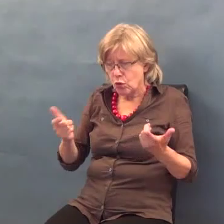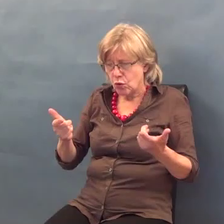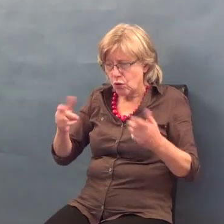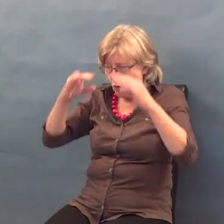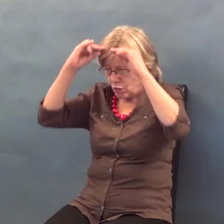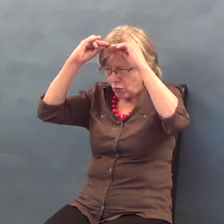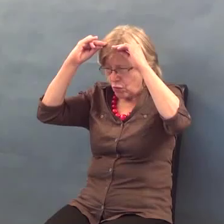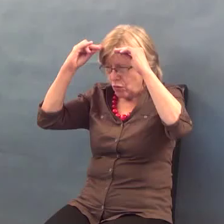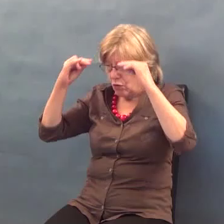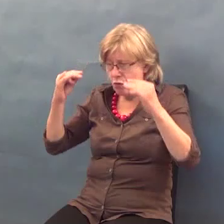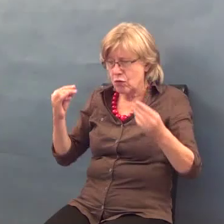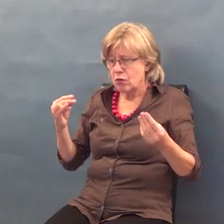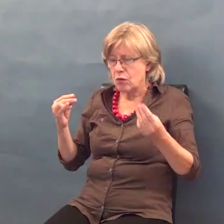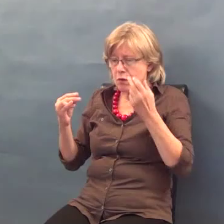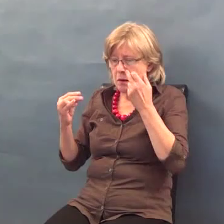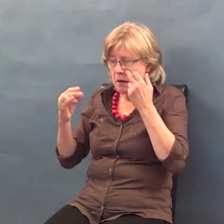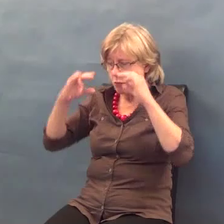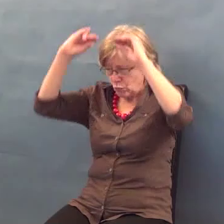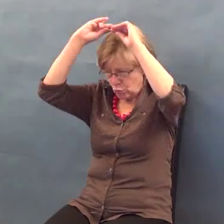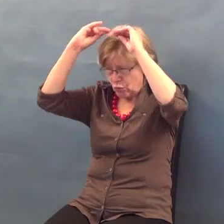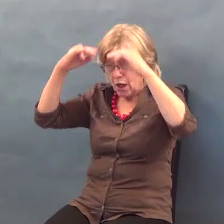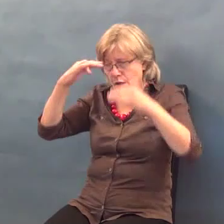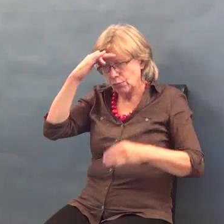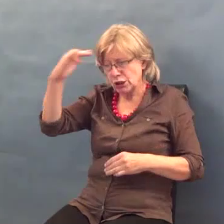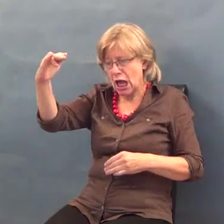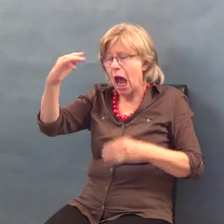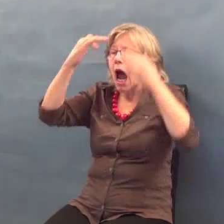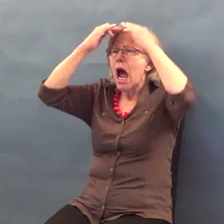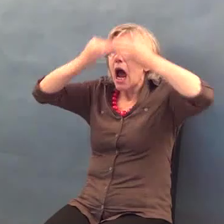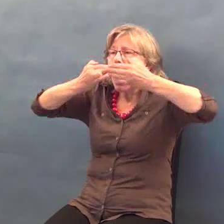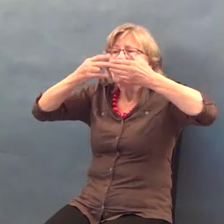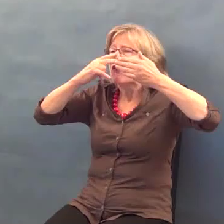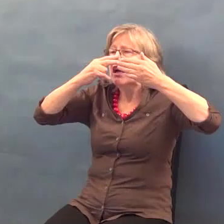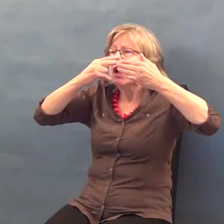Kask jest źle założony, za wysoko i za bardzo do tyłu.